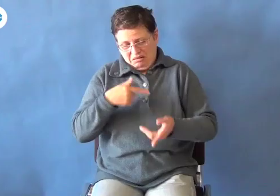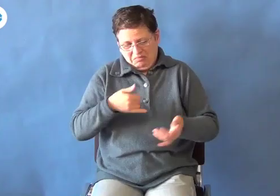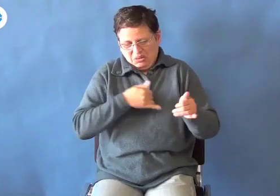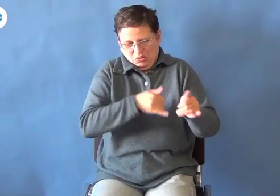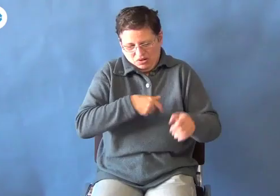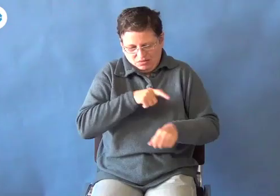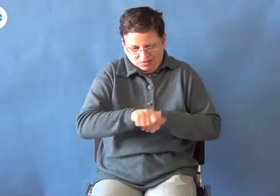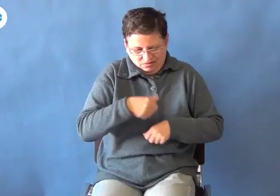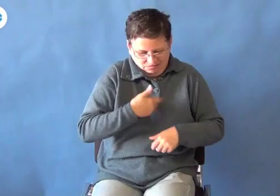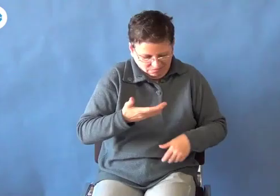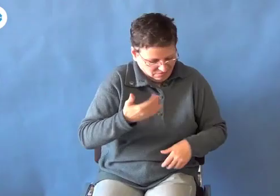Ja nie jestem stolarzem.